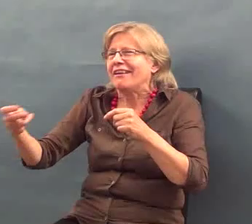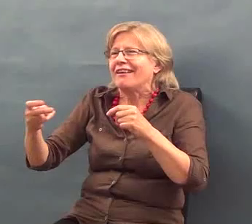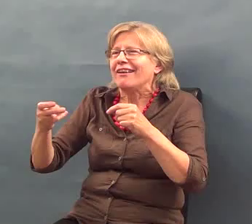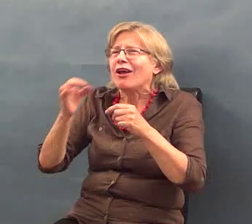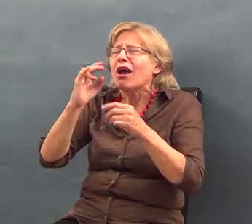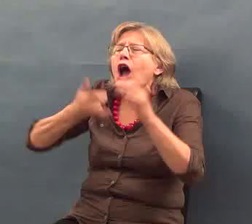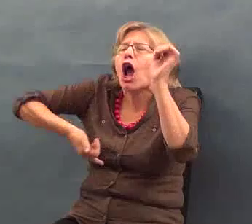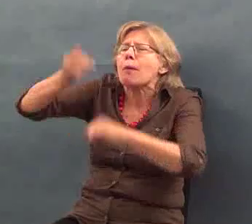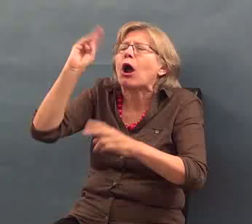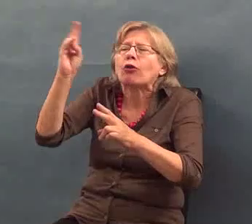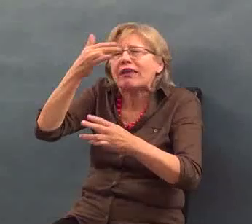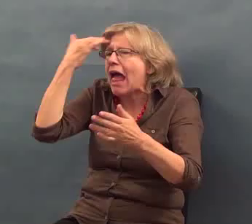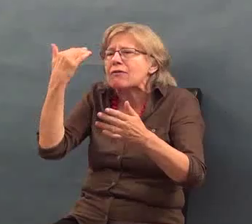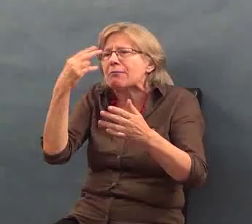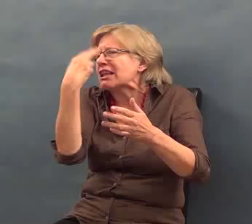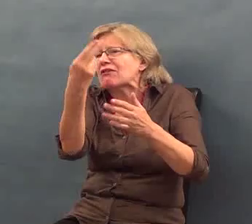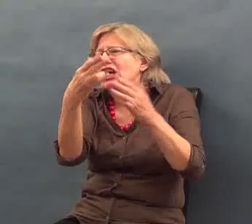Ktoś go wykopał za drzwi, nie wiadomo kto.